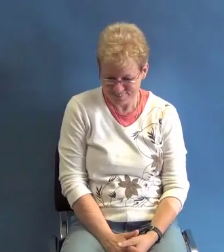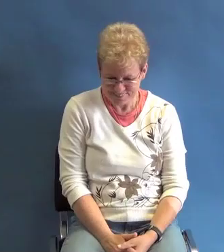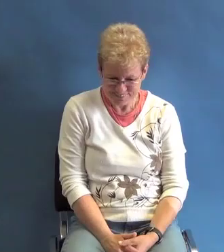I uciekł.